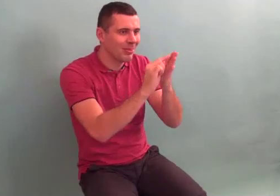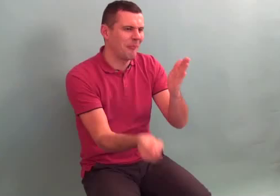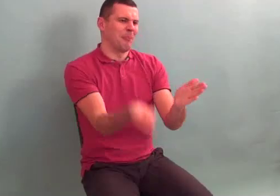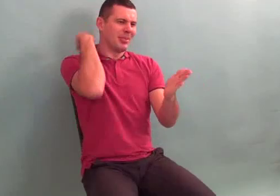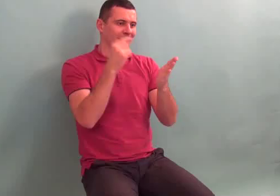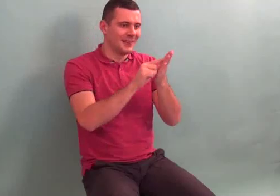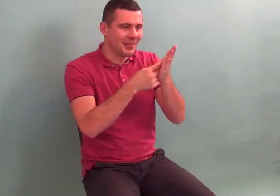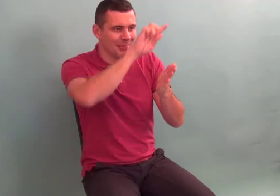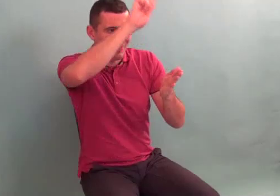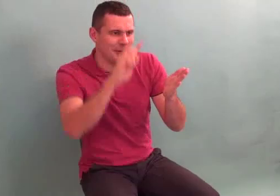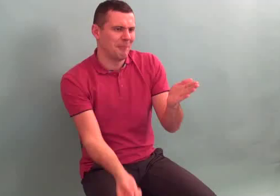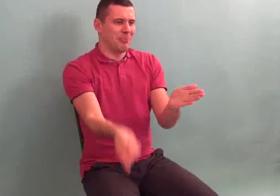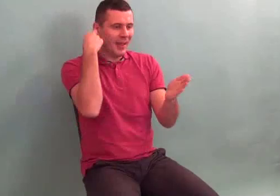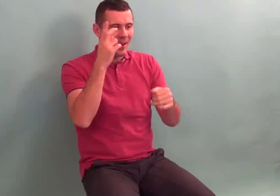Rzuca resztkami kitu do tyłu.